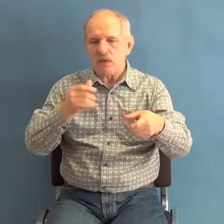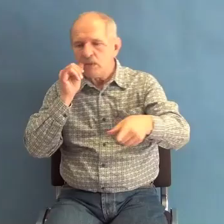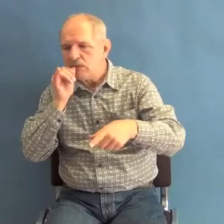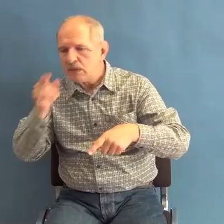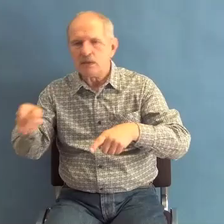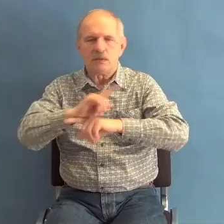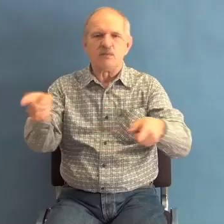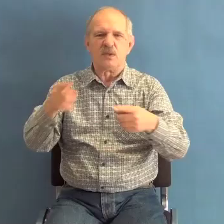Nie wolno tam palić papierosów.